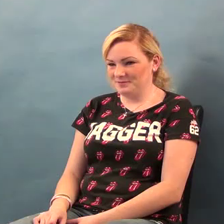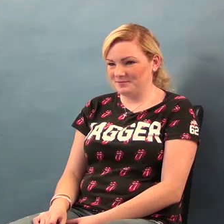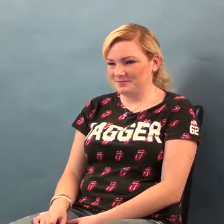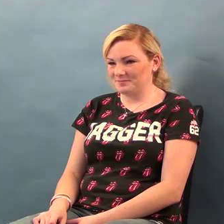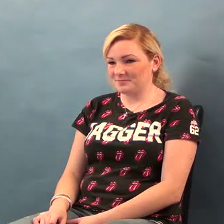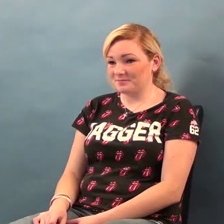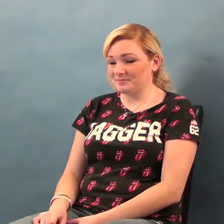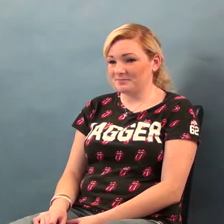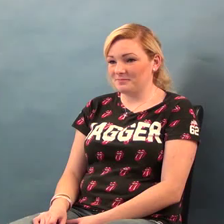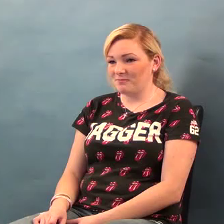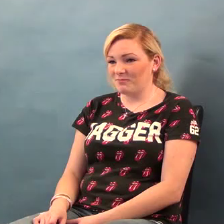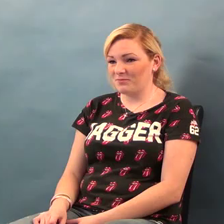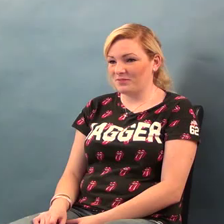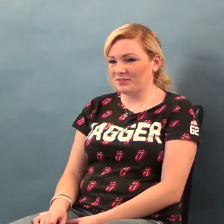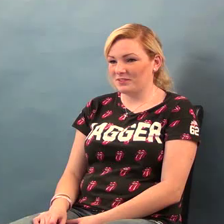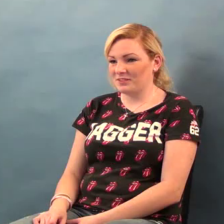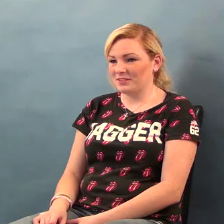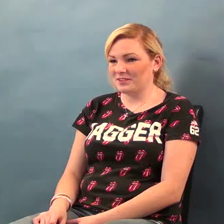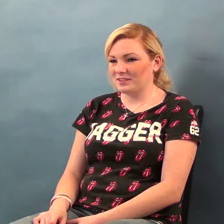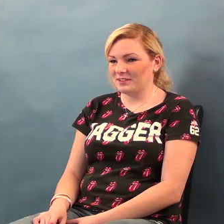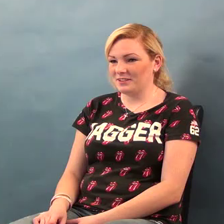Umówiłam się z przyjaciółką.